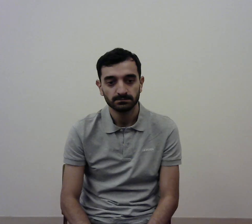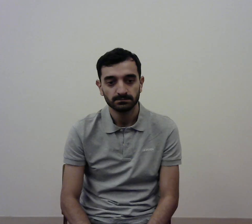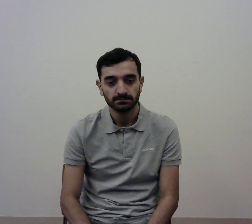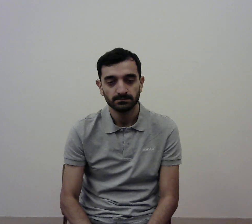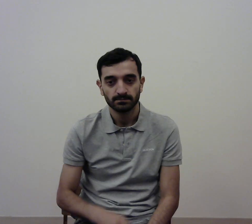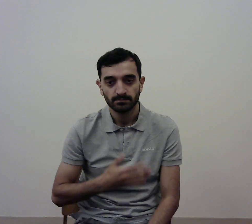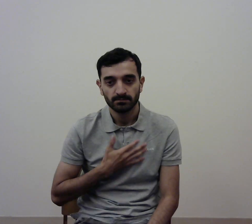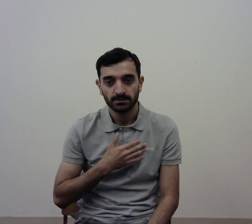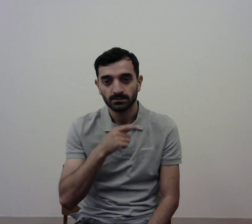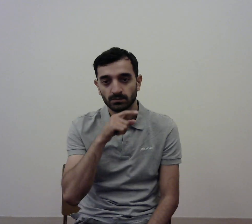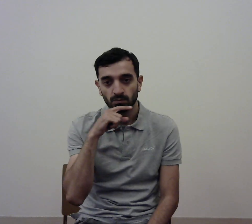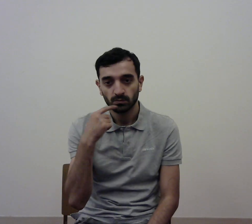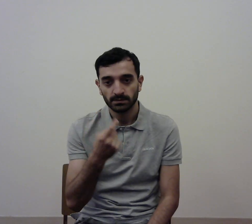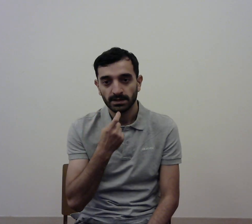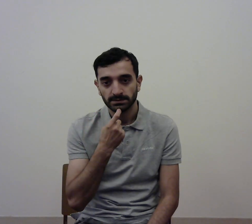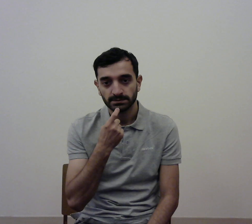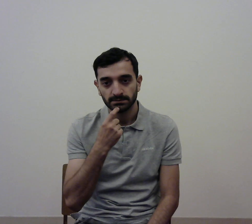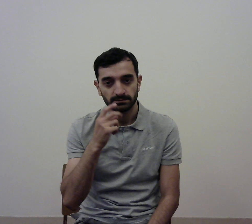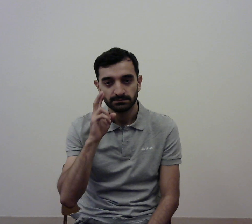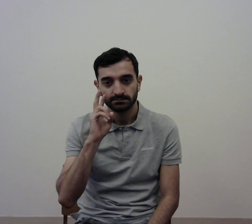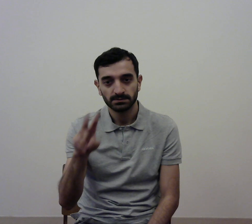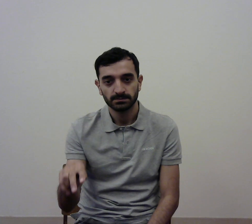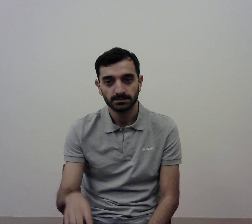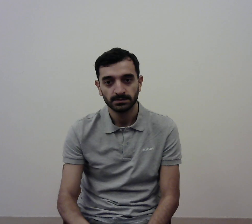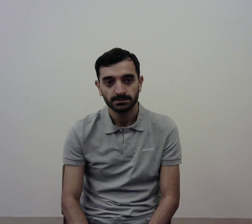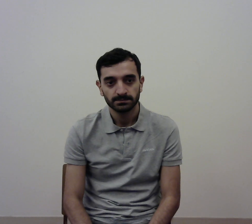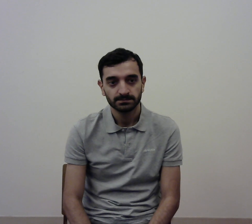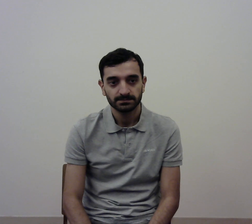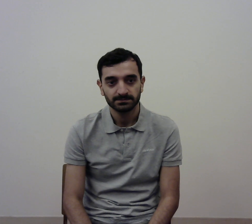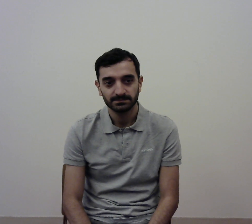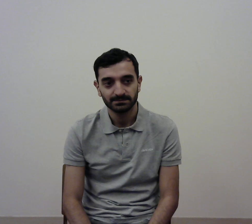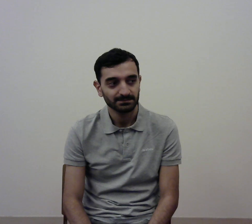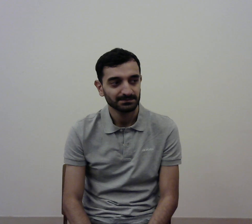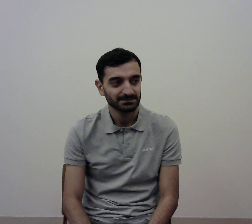Mən rus dilini bilmirəm